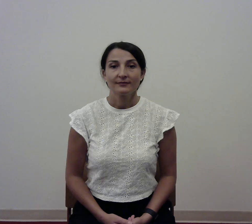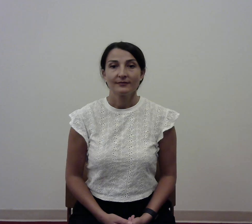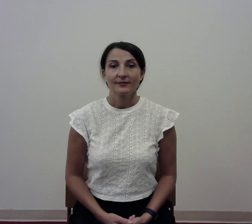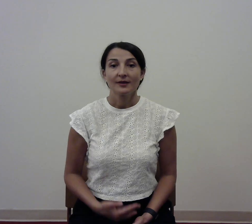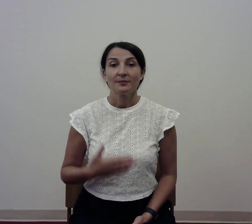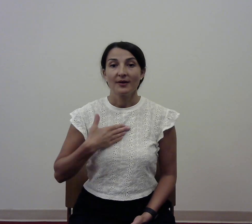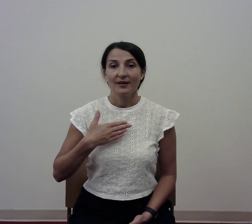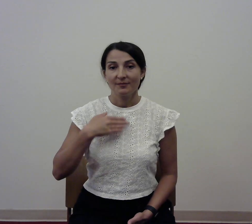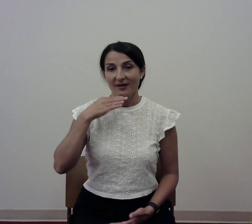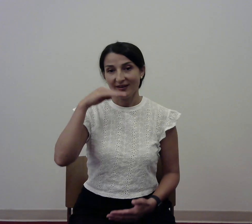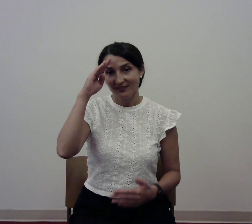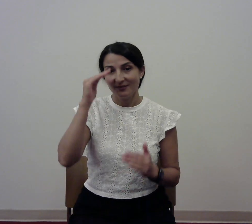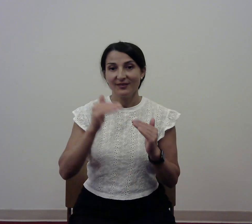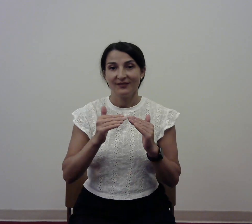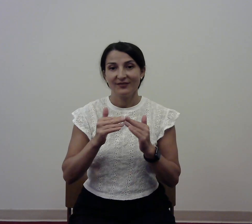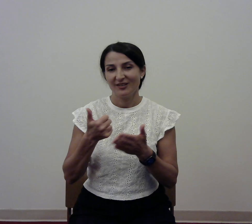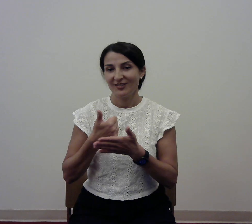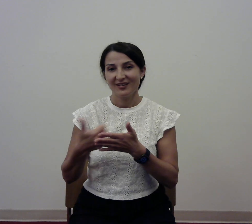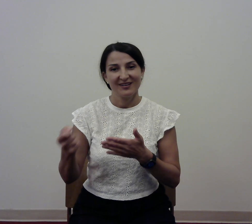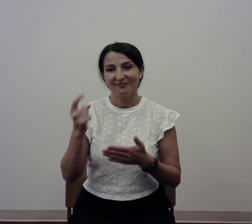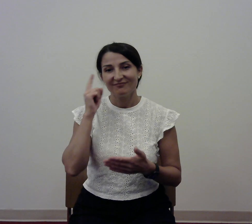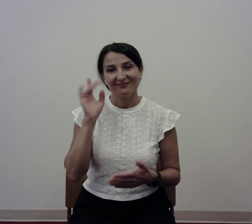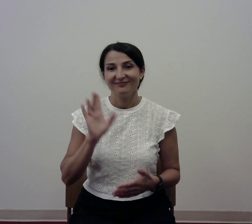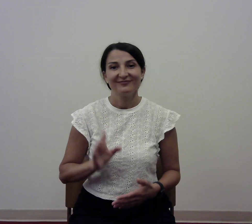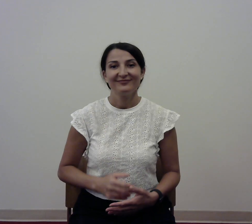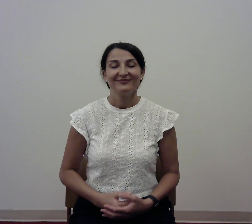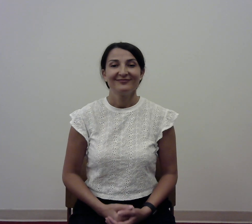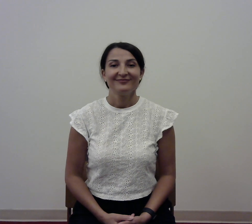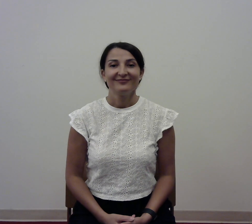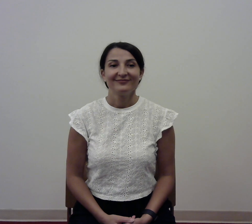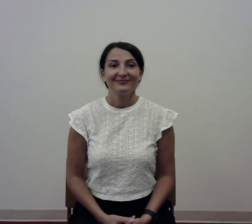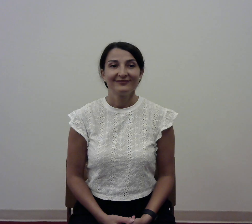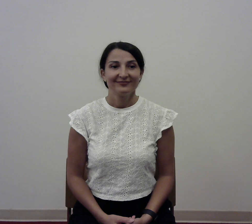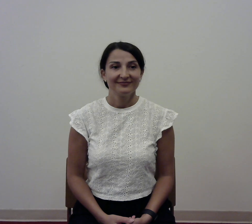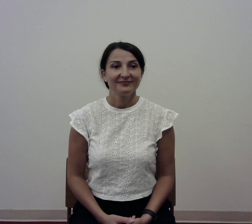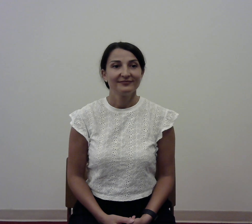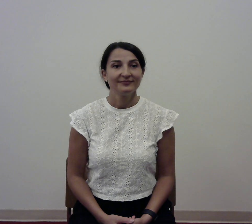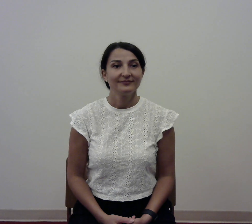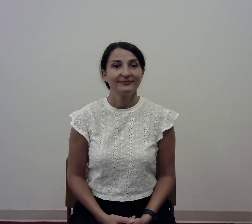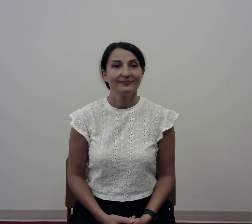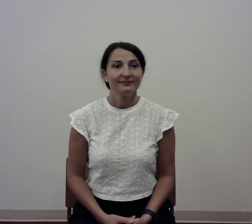Mənim atam evdən çıxa bilmir